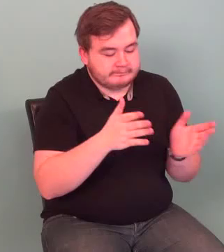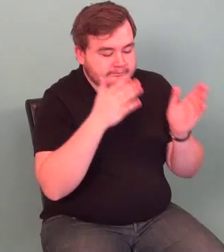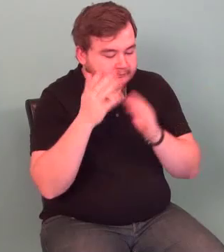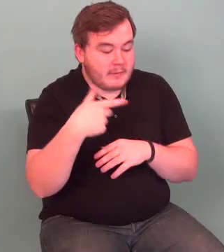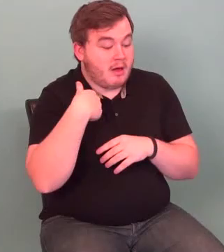Następny...